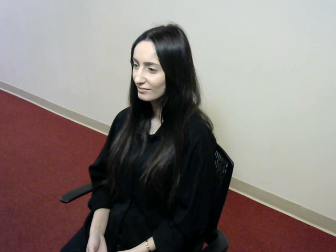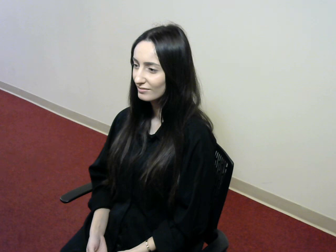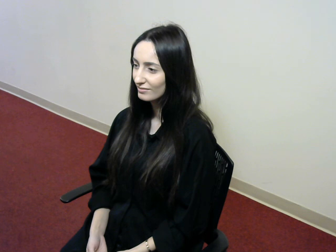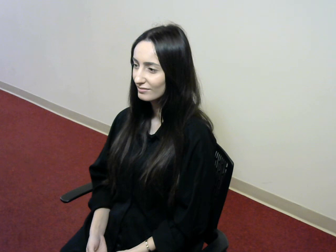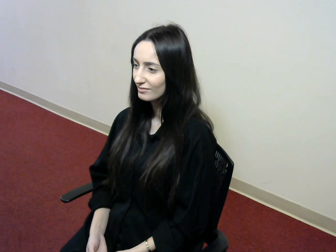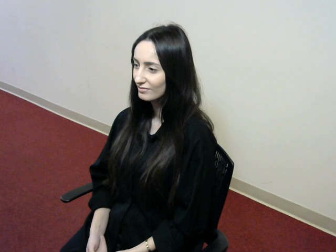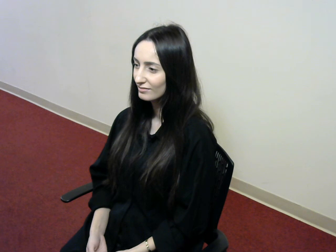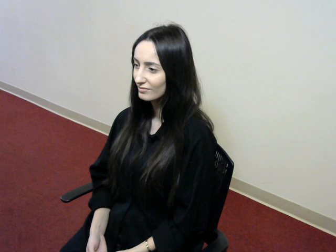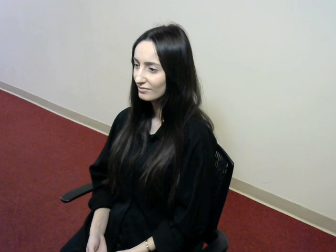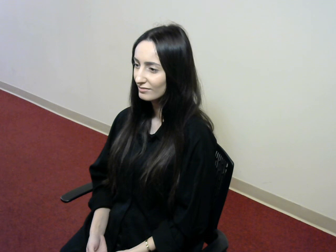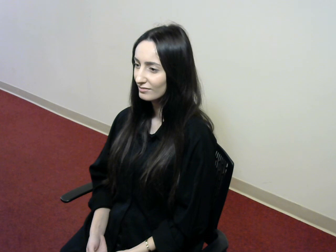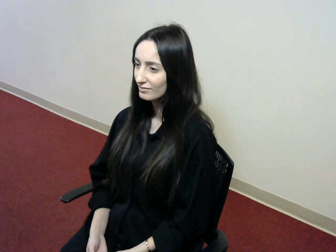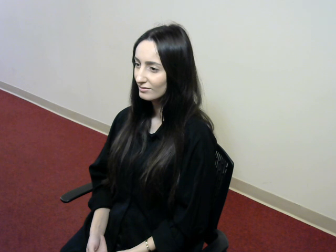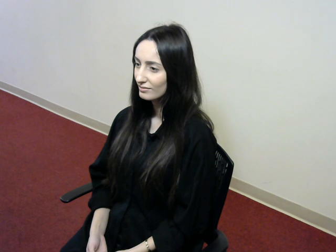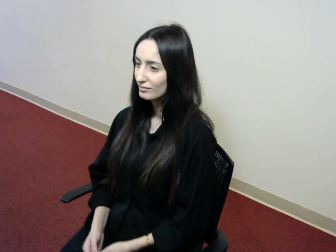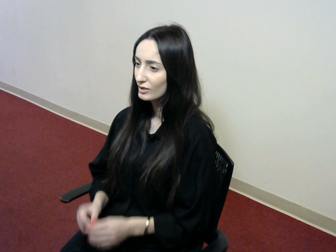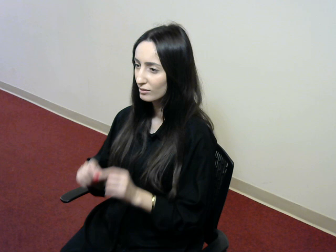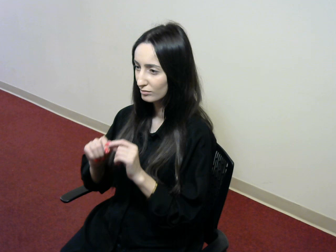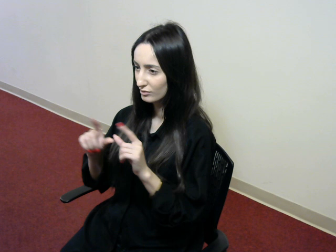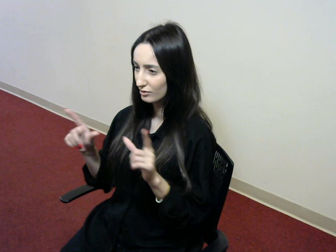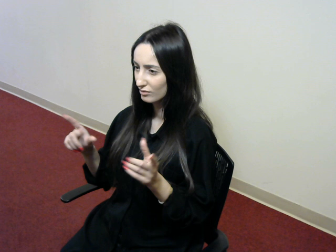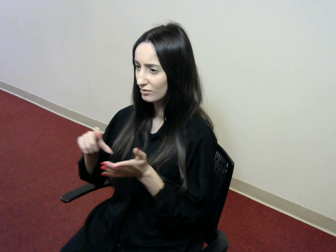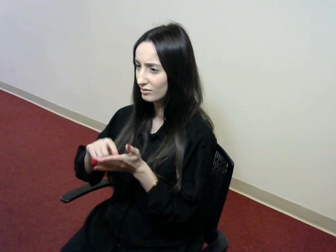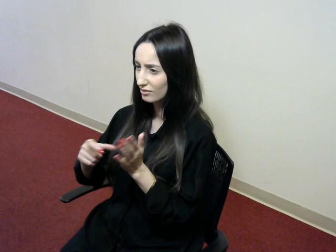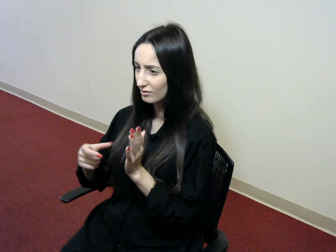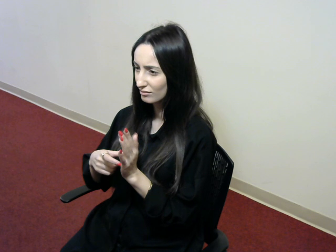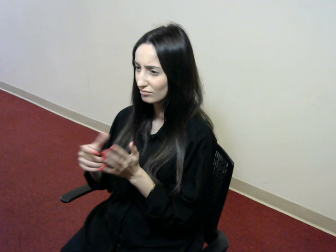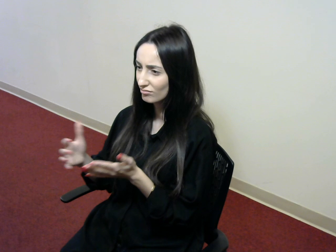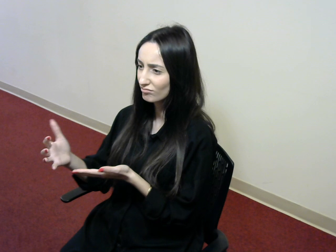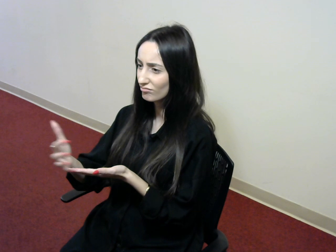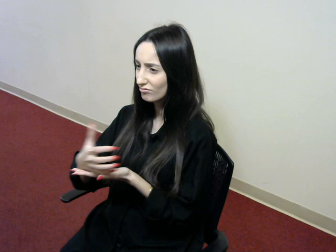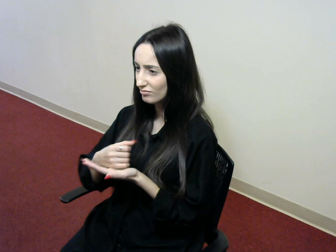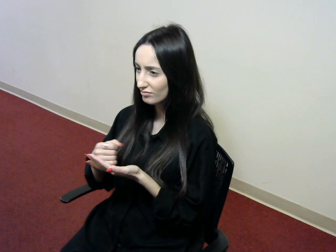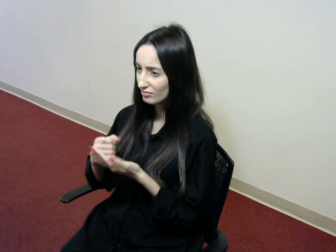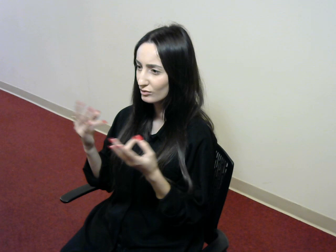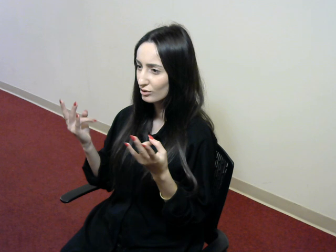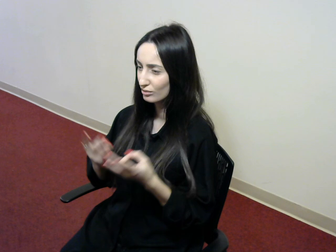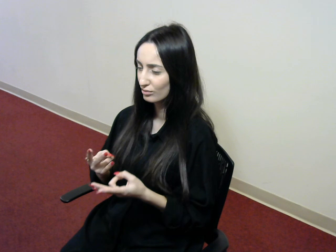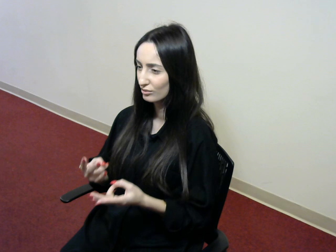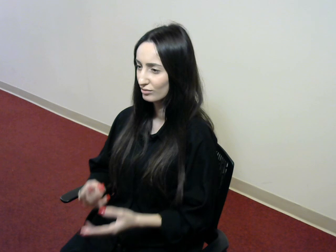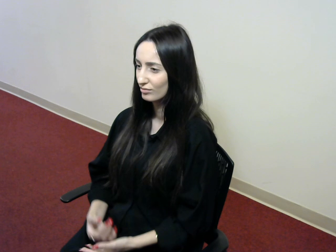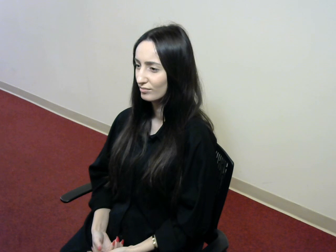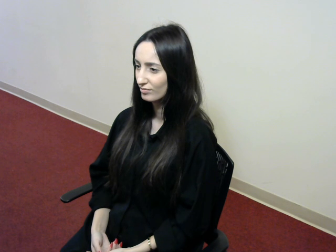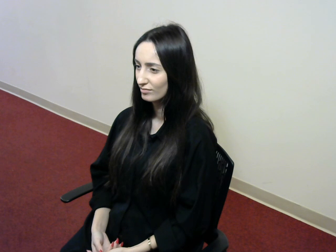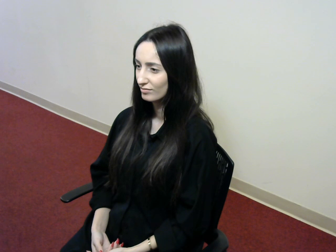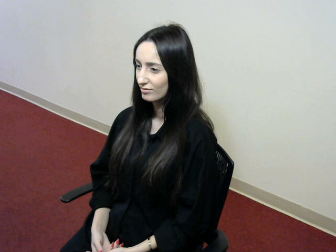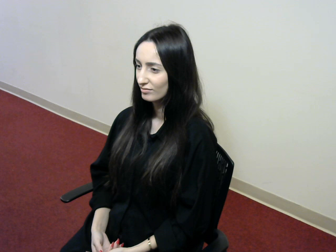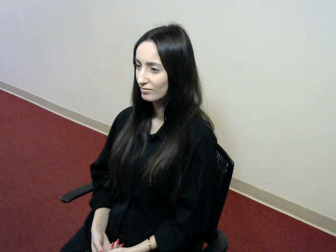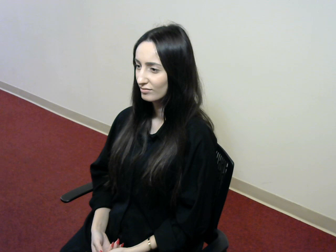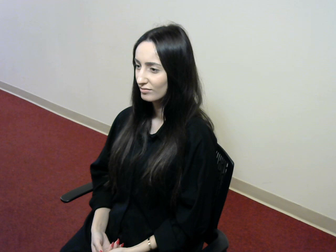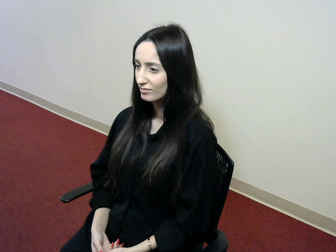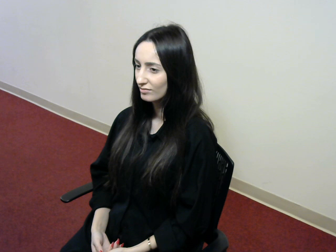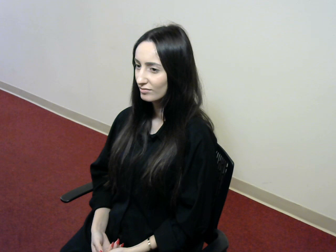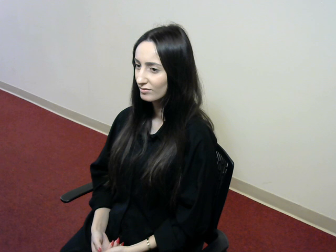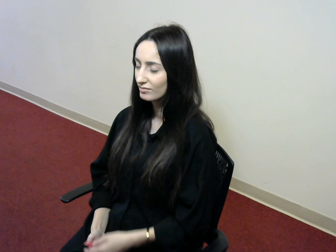Məktəbdə otaqları yığışdırmaq lazımdır